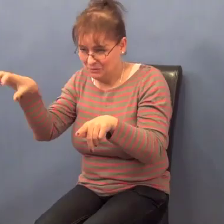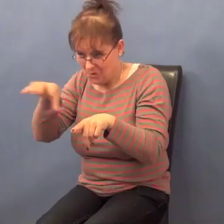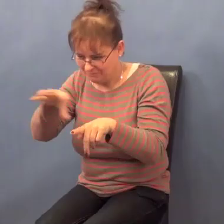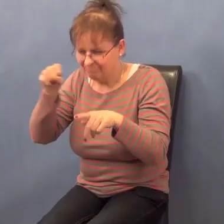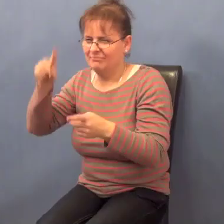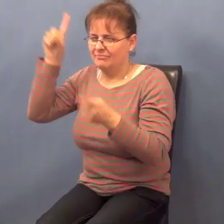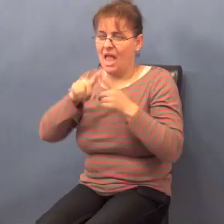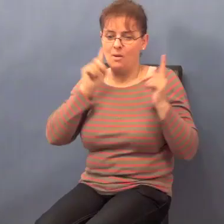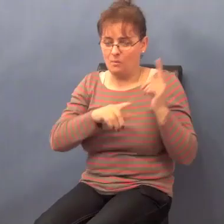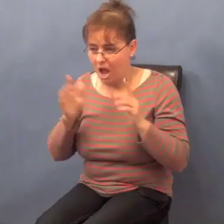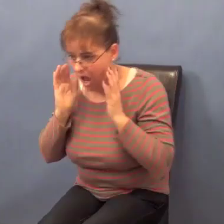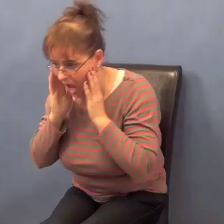Kradnie jabłka opróżniając.